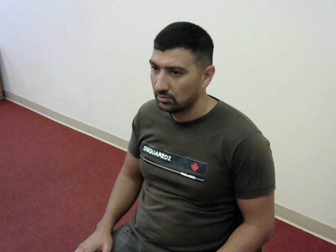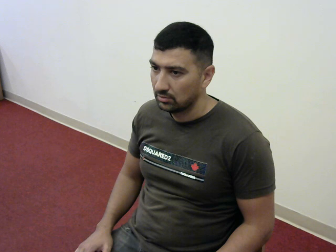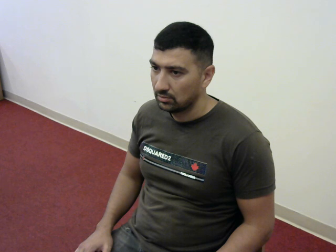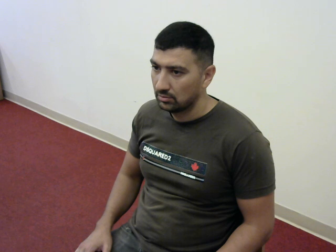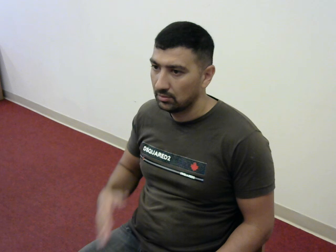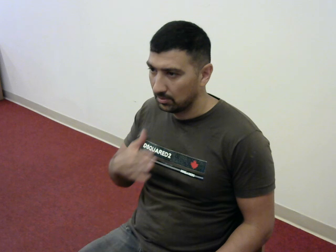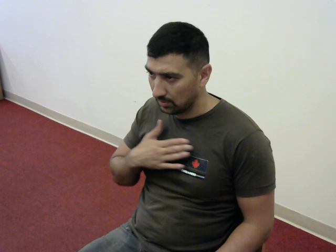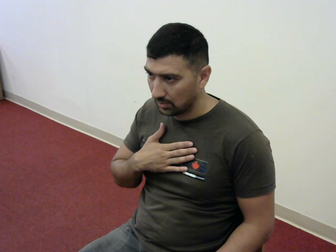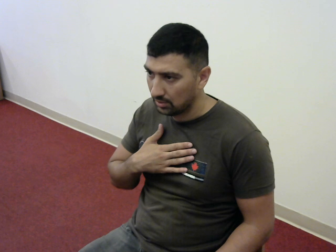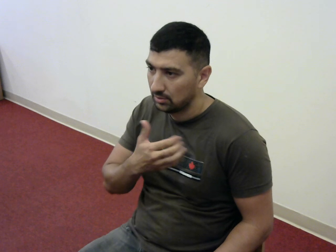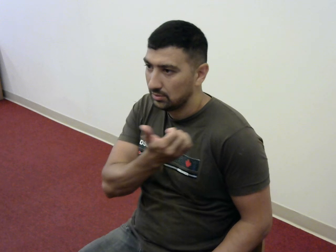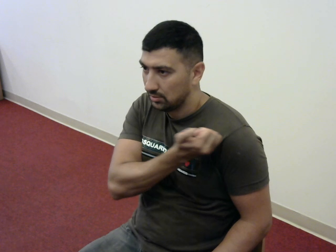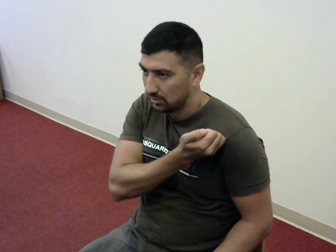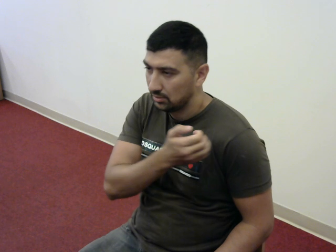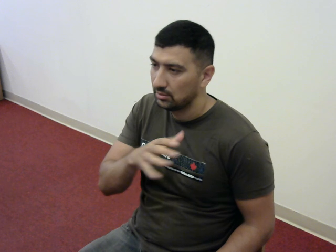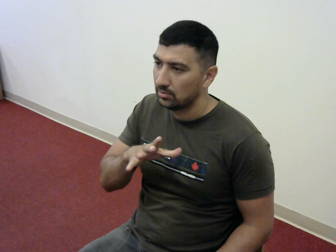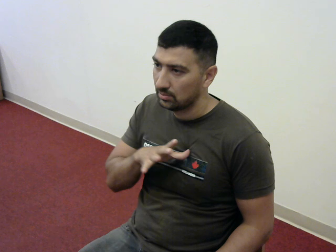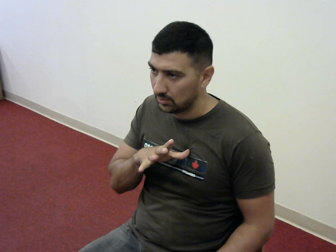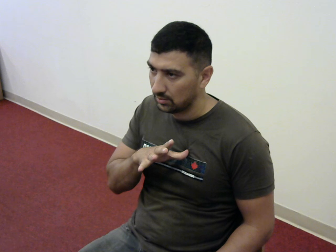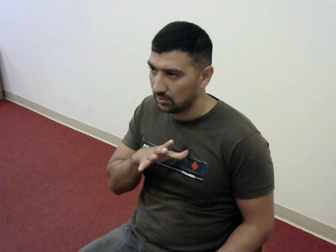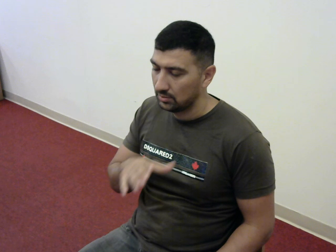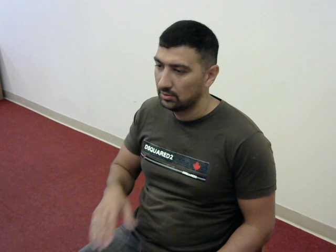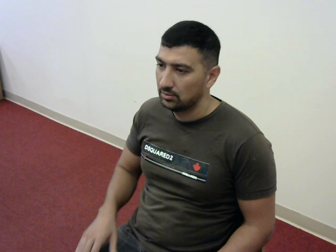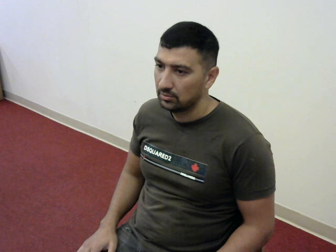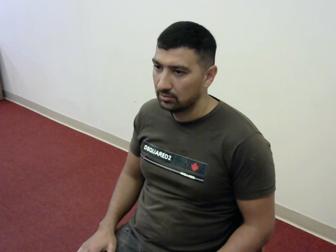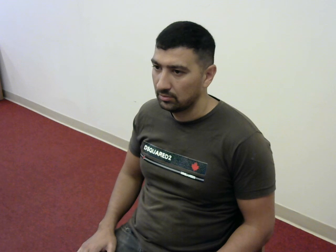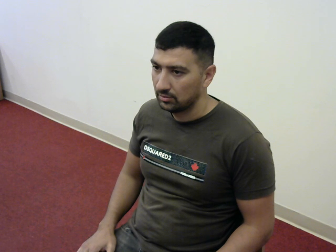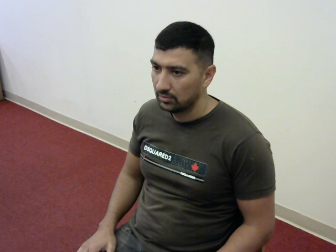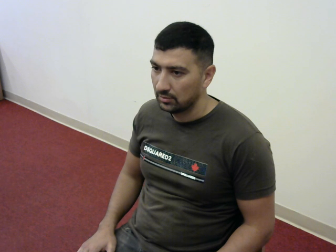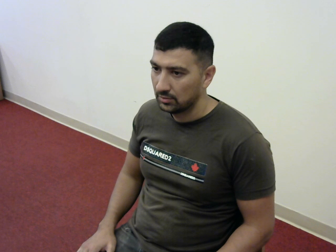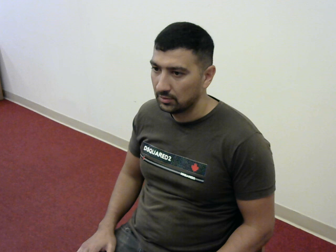Mən vaksin vurdurmuşam